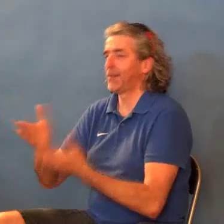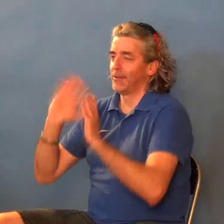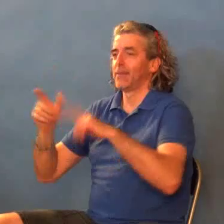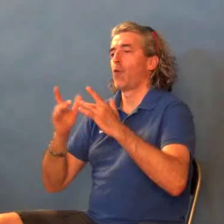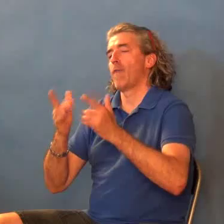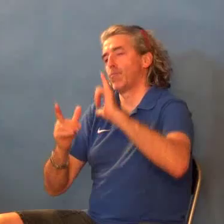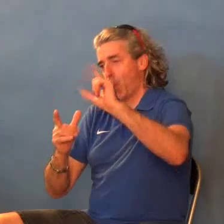Chłopiec na rowerze już odjechał.